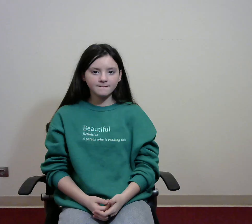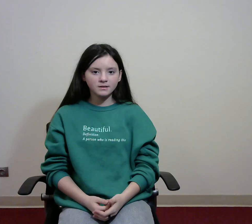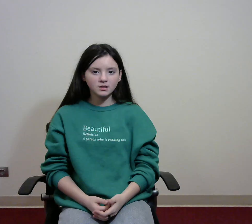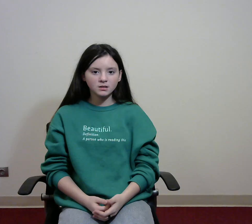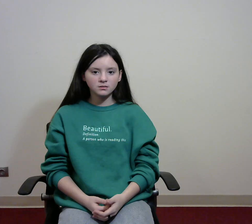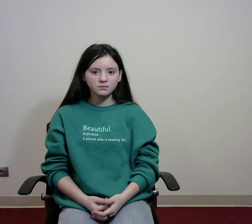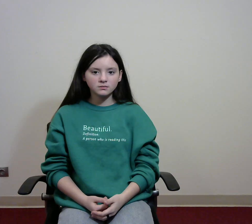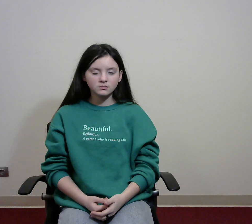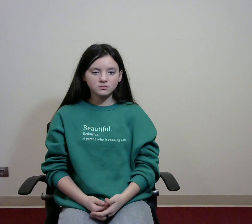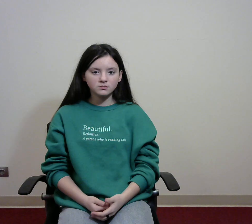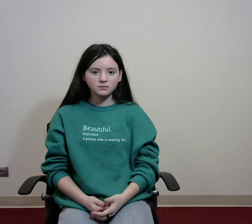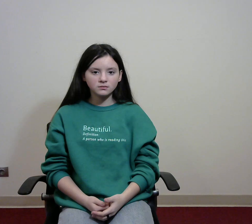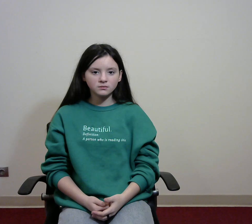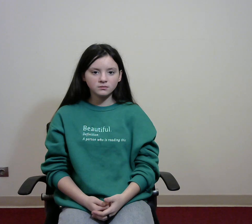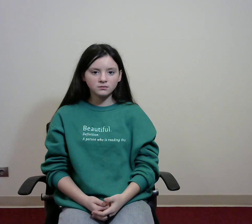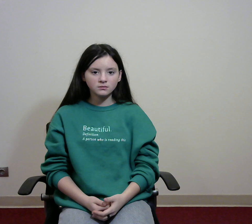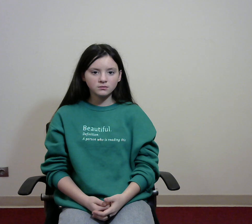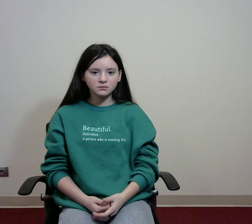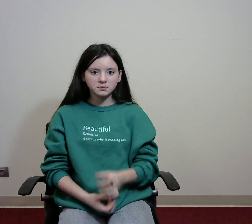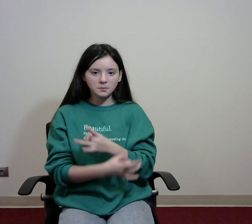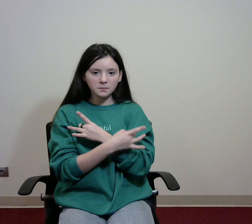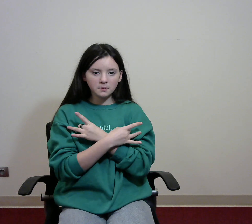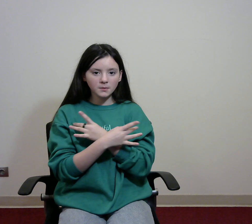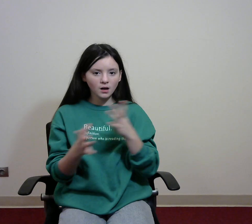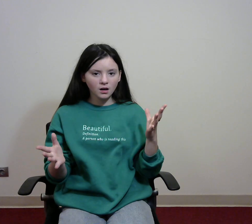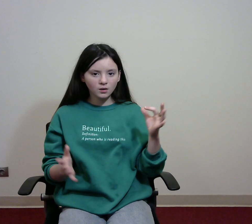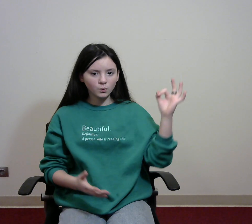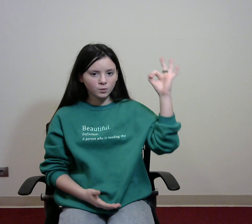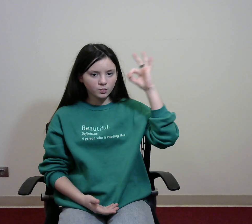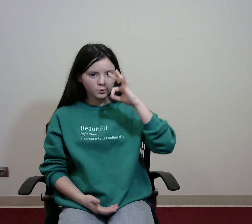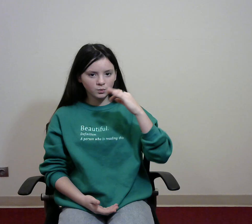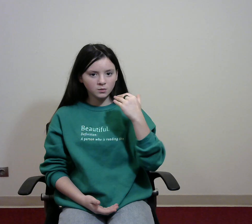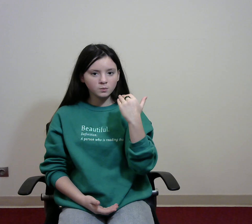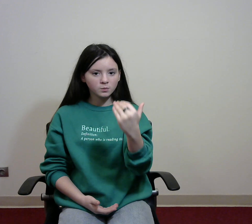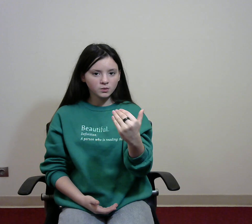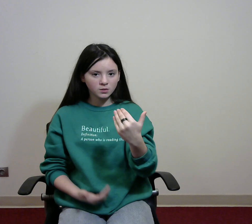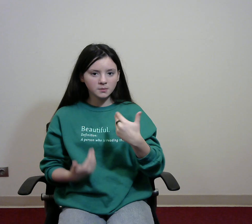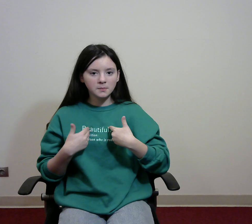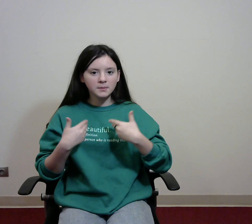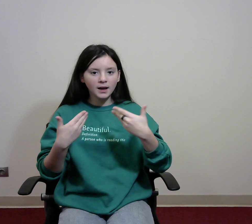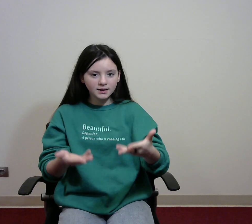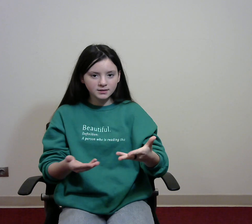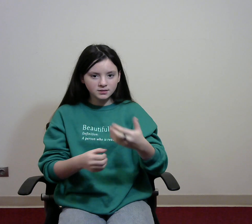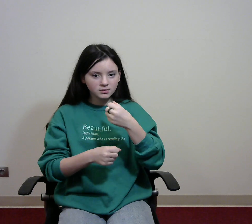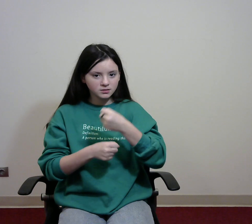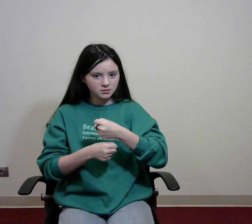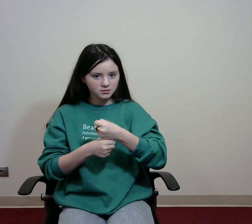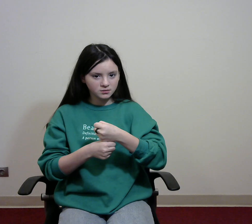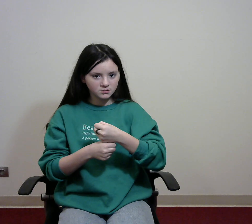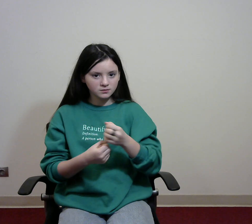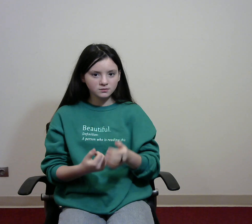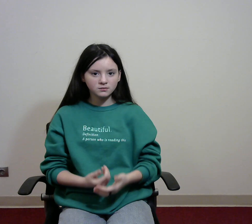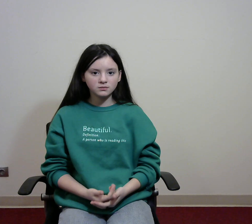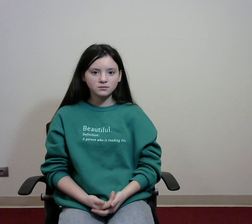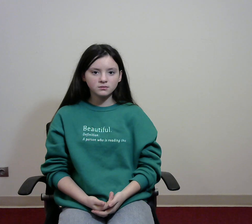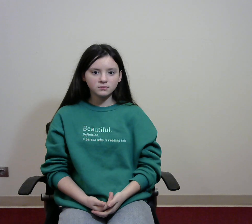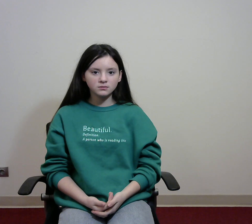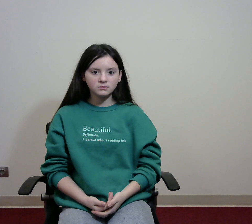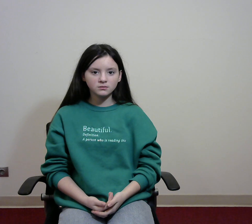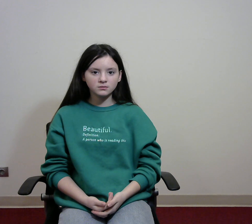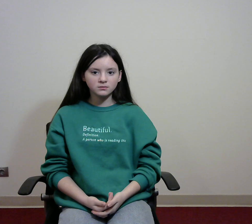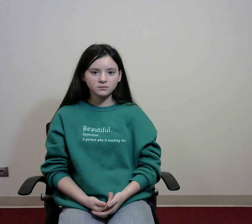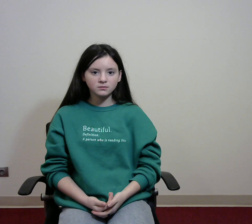Bayram münasibətilə sizi təbrik edirəm